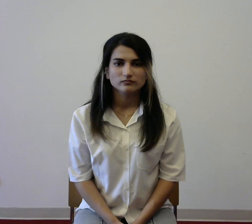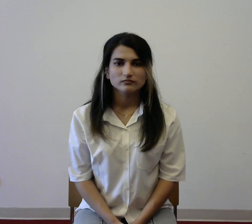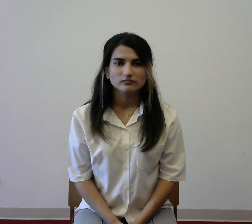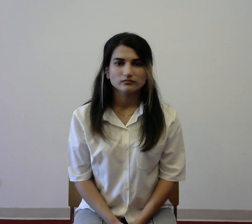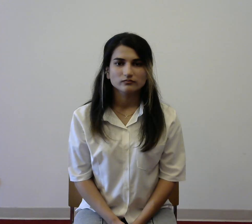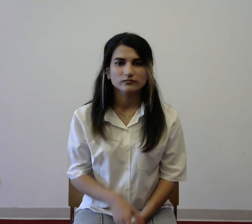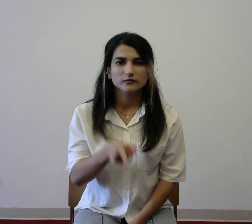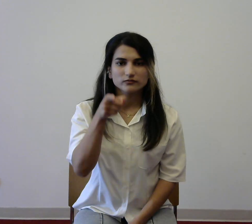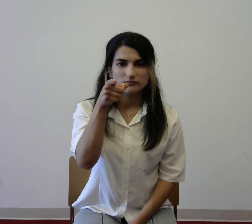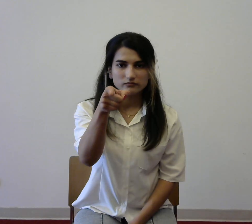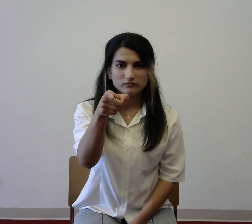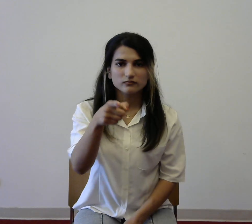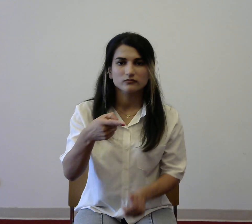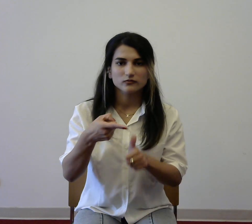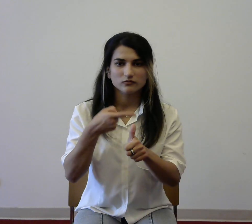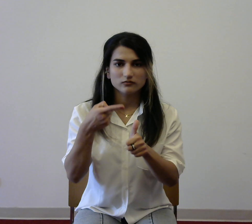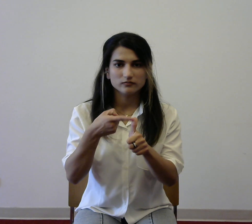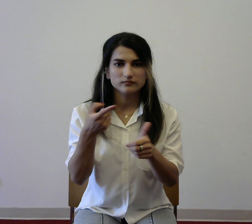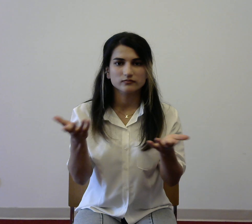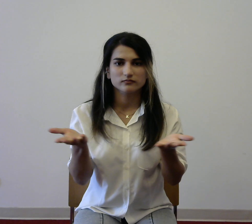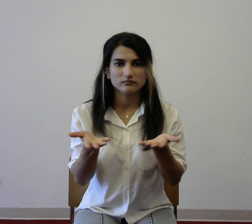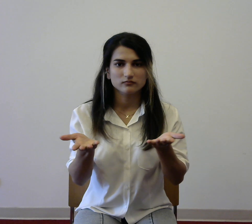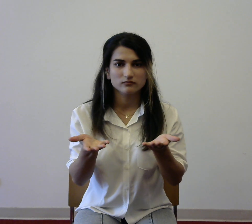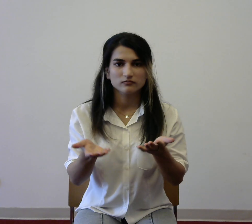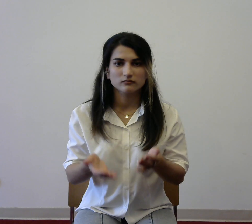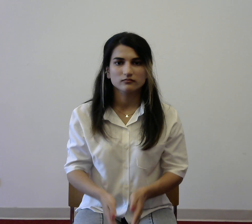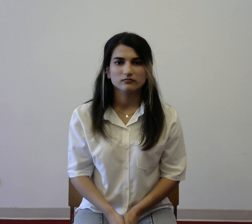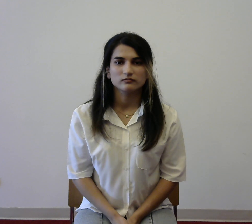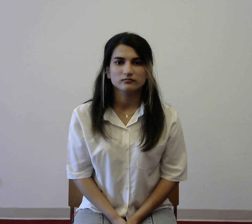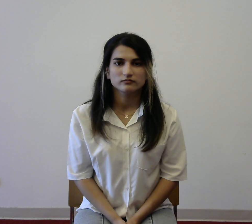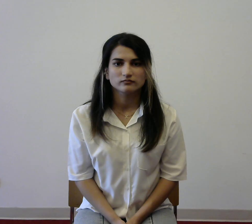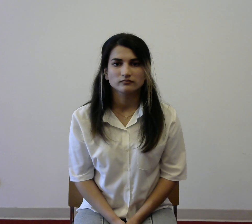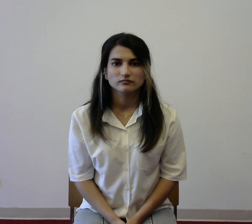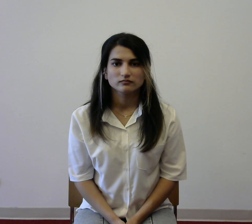Sizin adınız nədir?